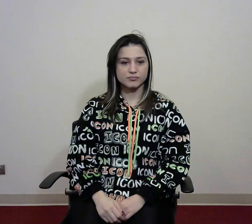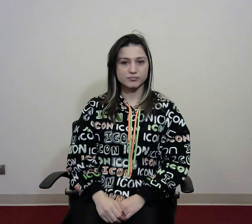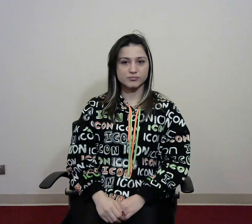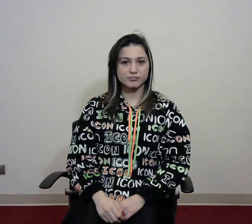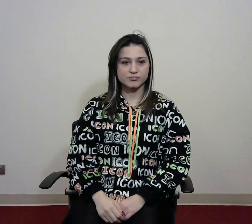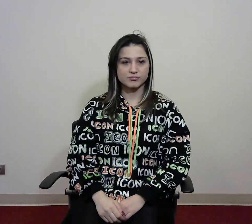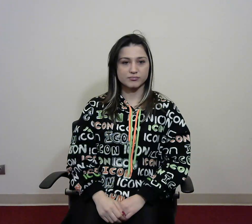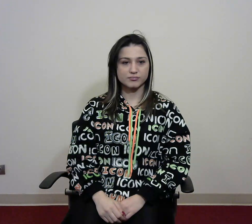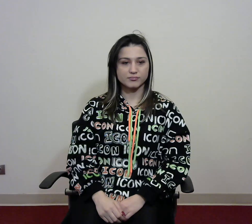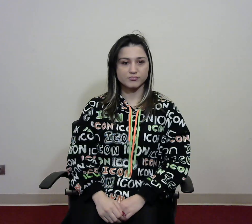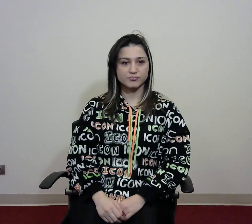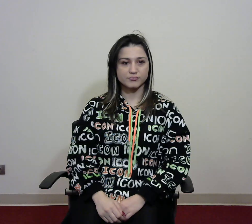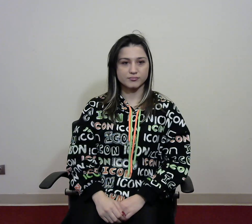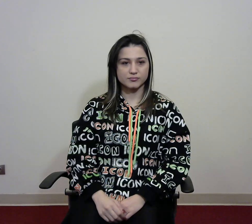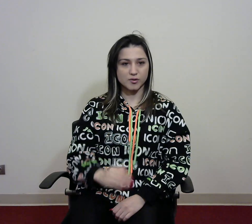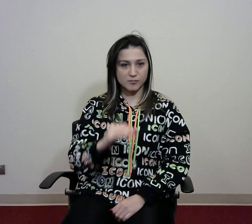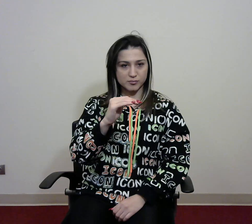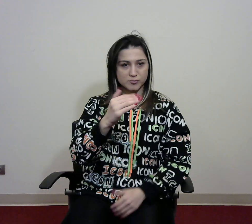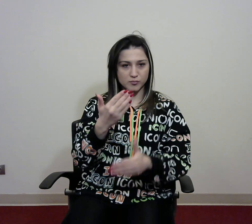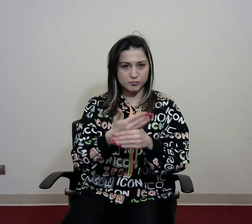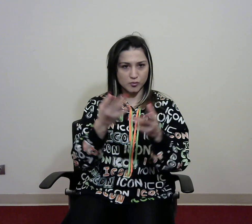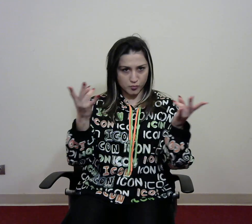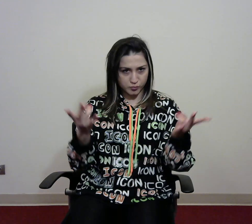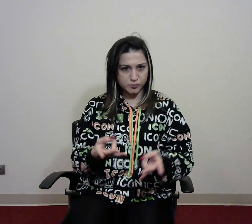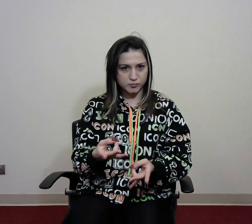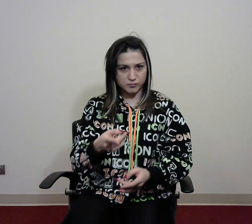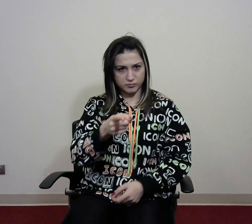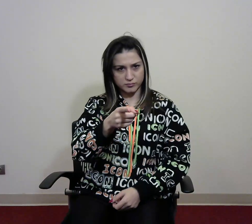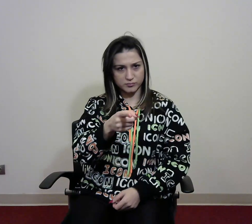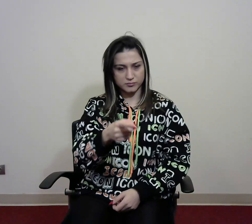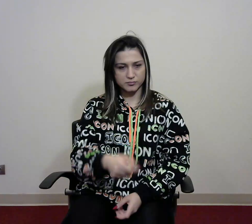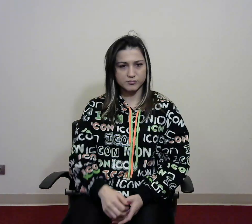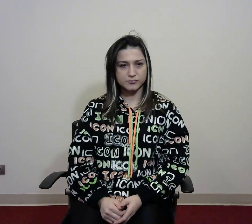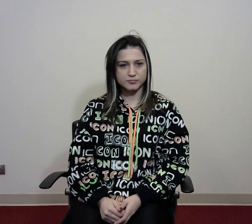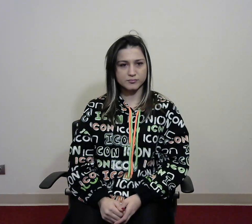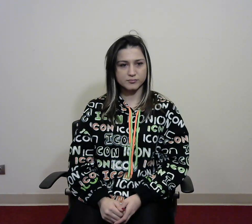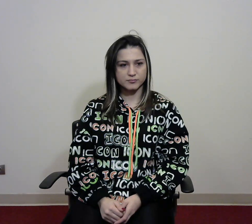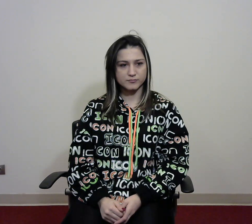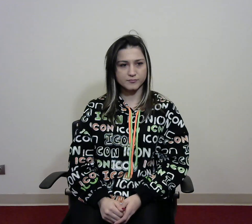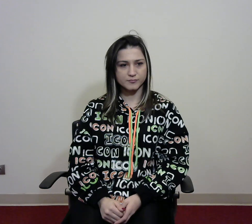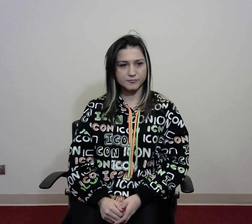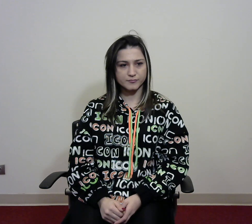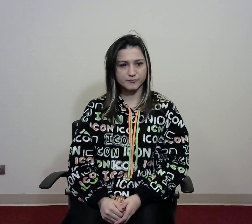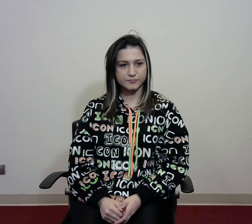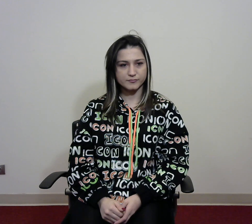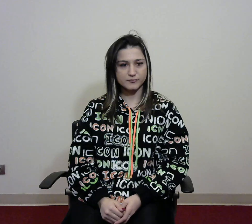Sizə kömək lazımdır mı?